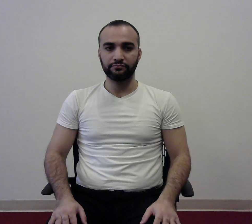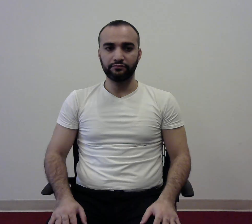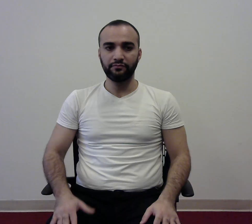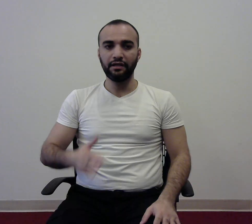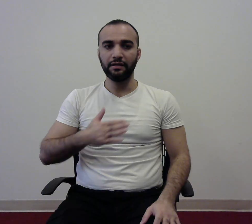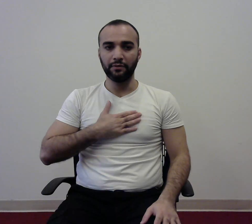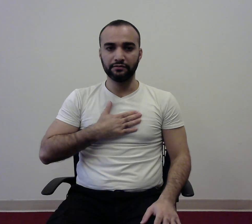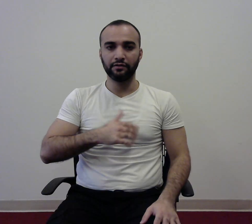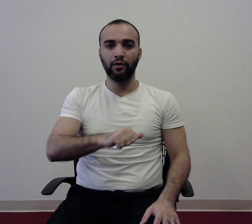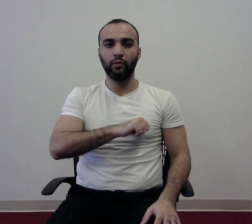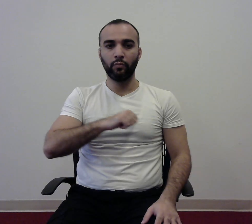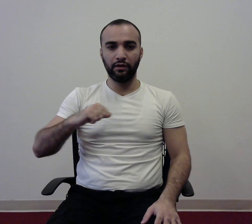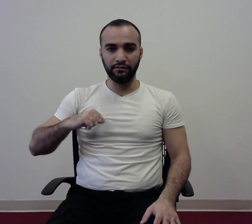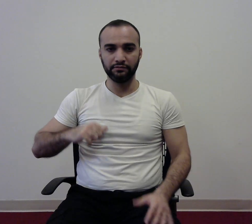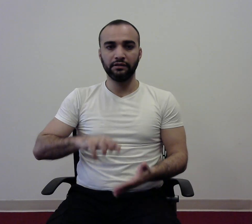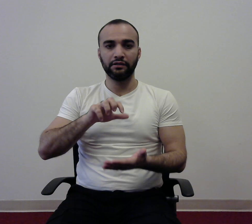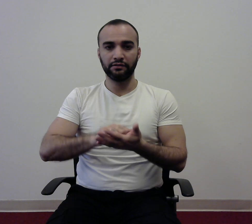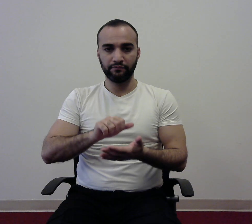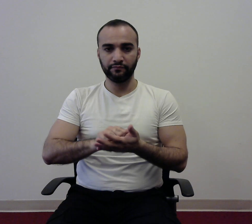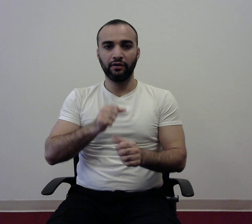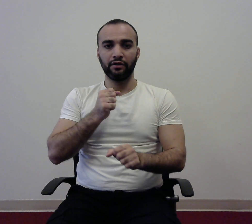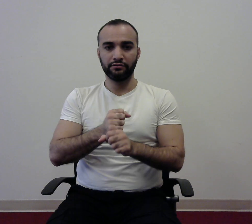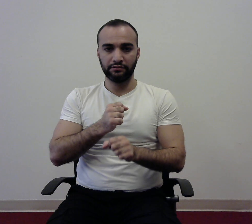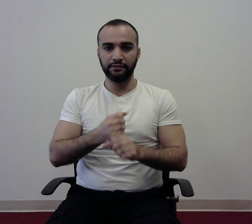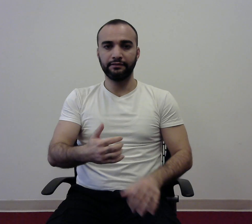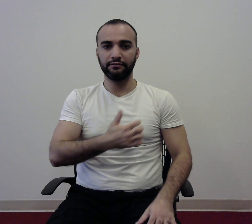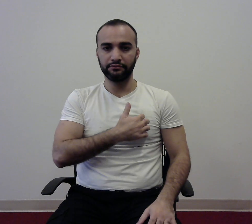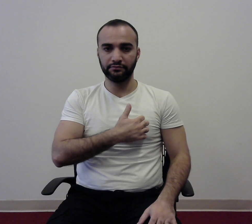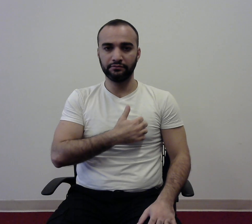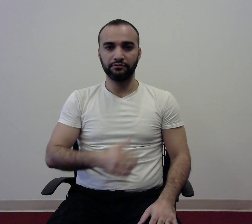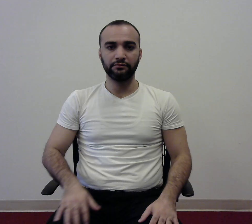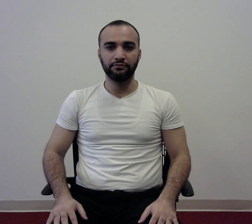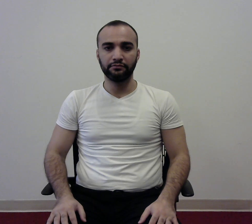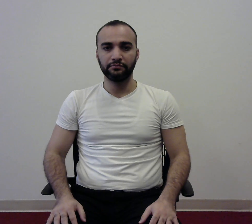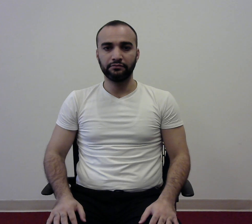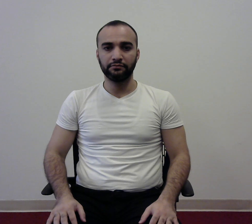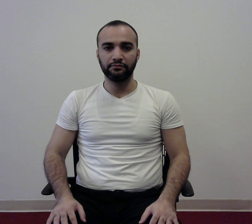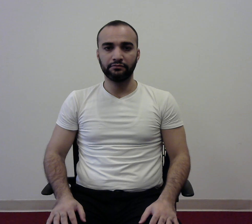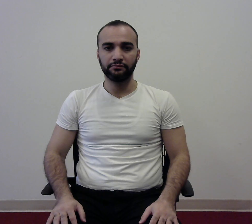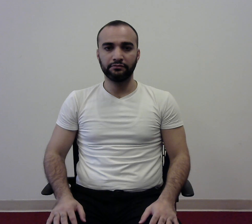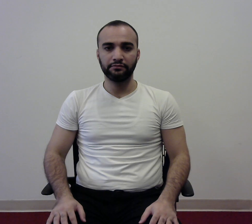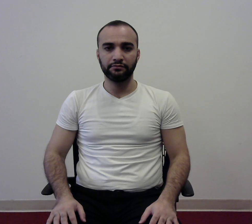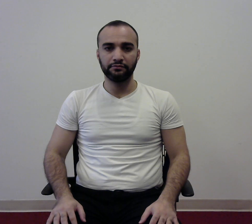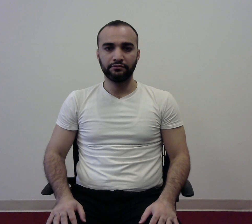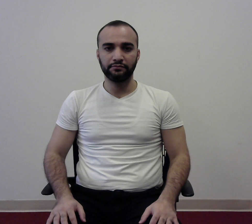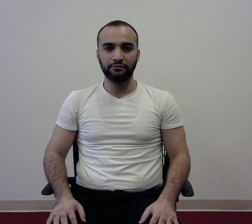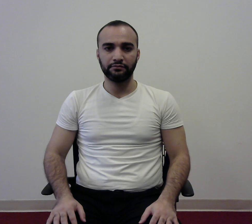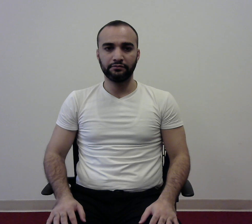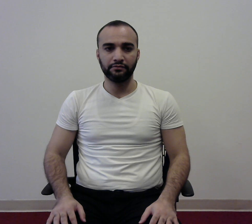Mən özünüməşğulluğa müraciət etmək istəyirəm